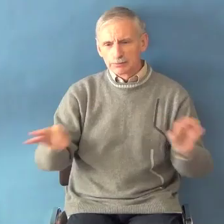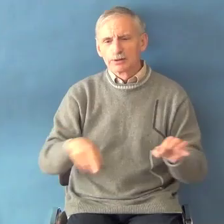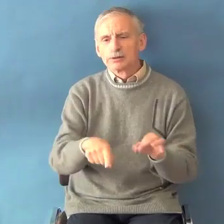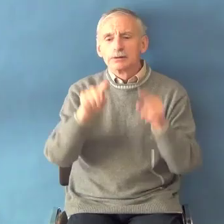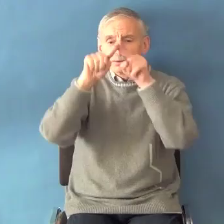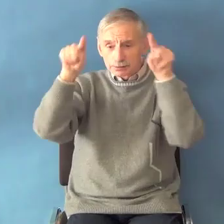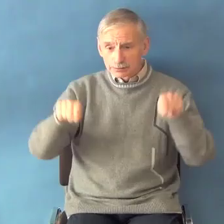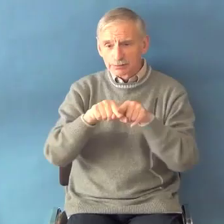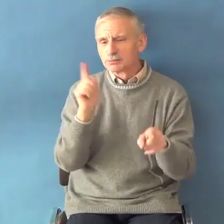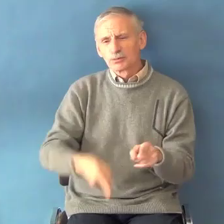To kwadrat - trzeba.